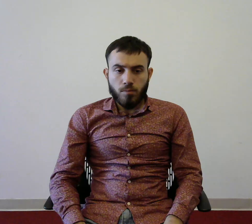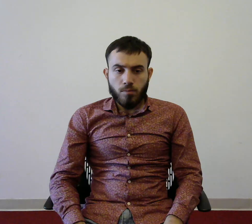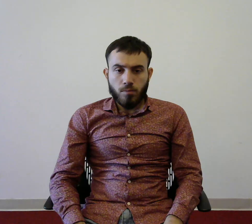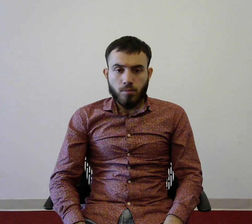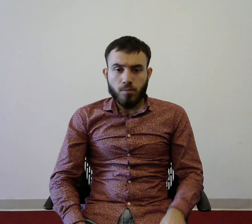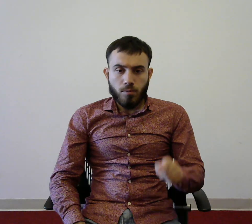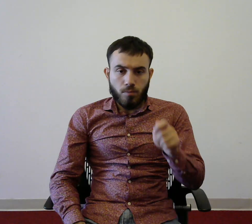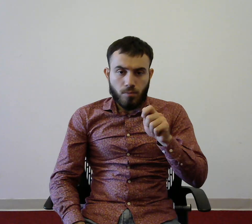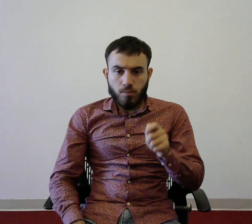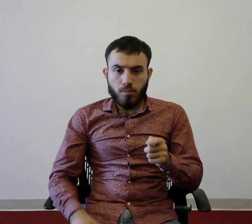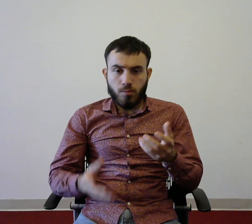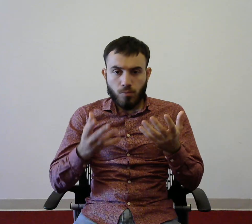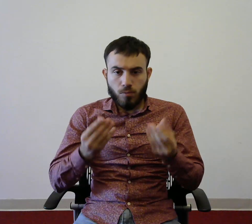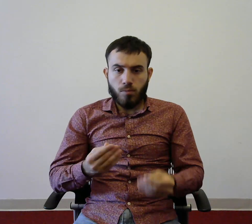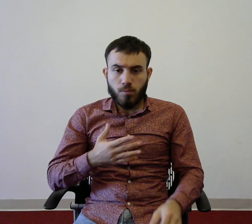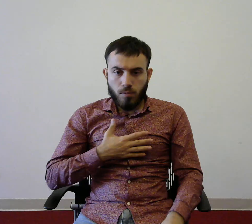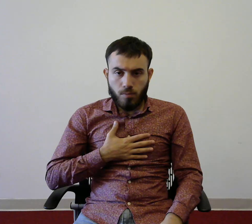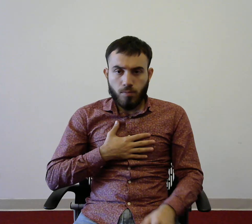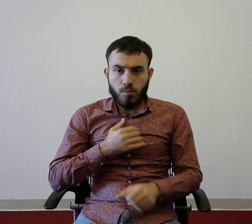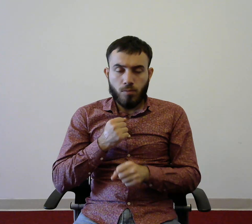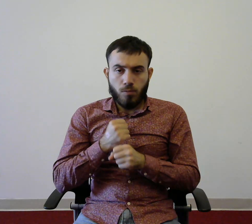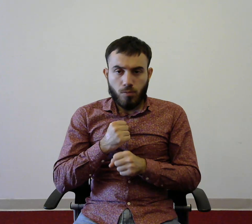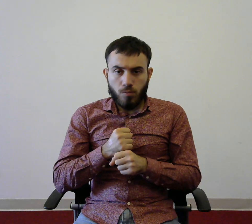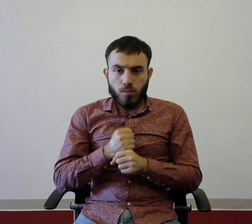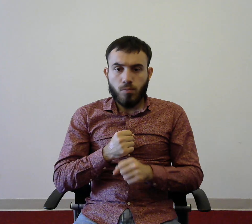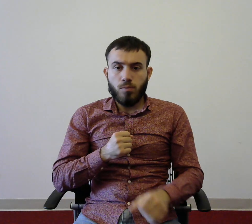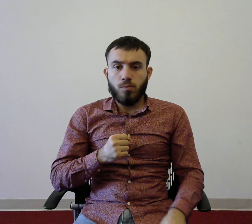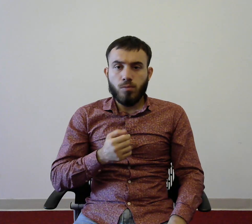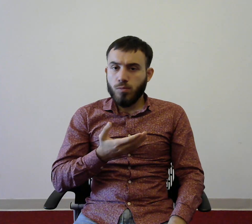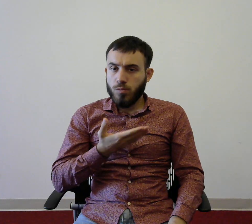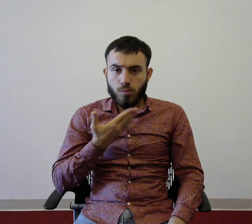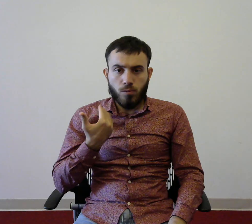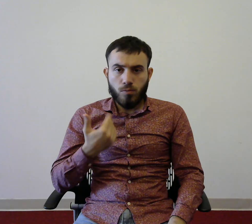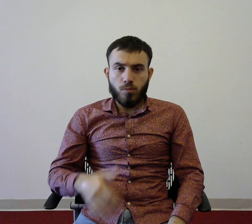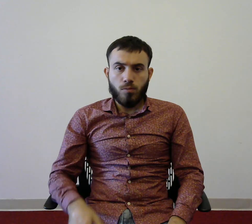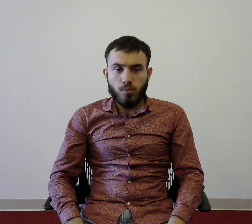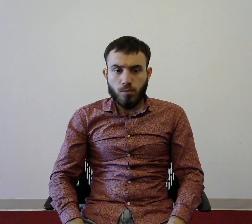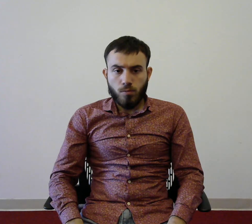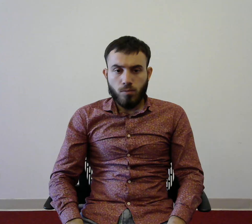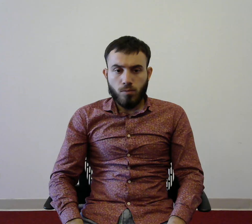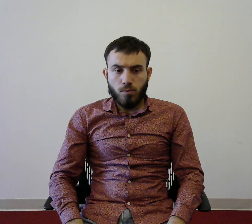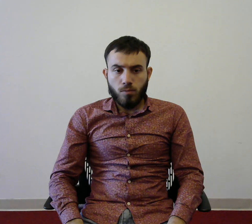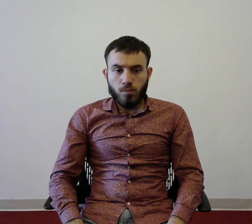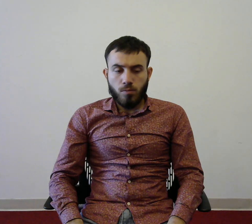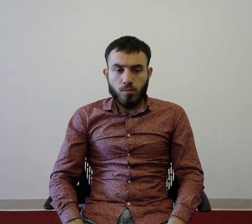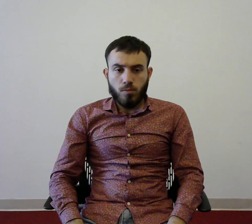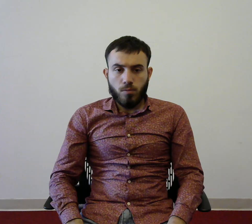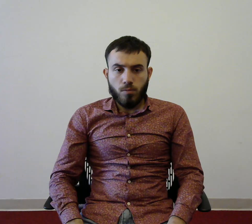Bazar günü mənim işim yoxdur